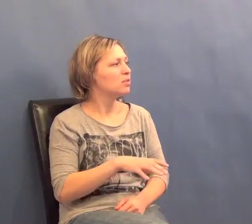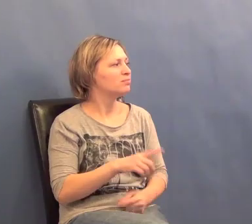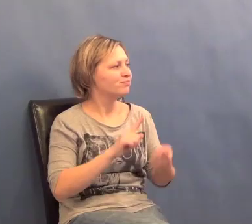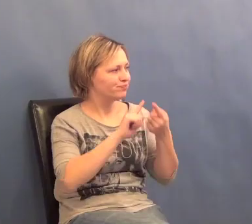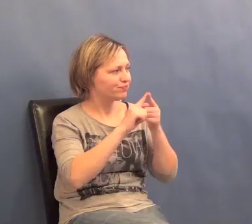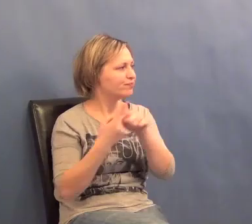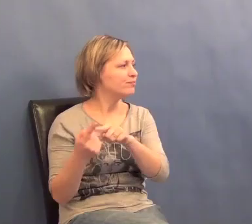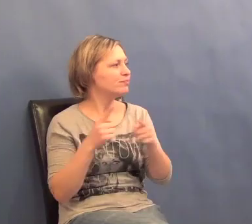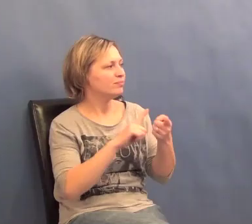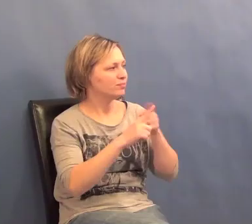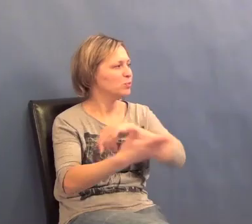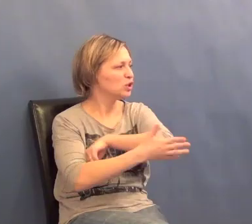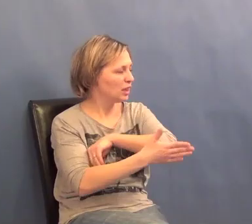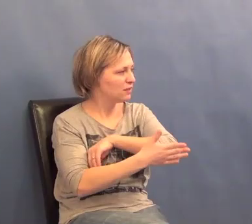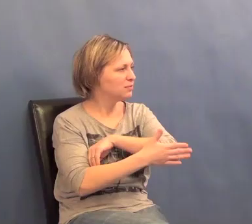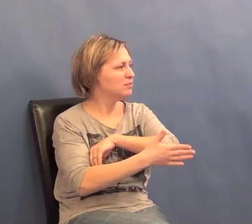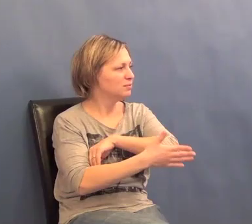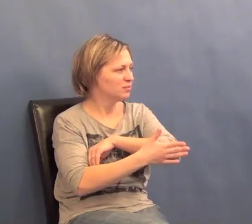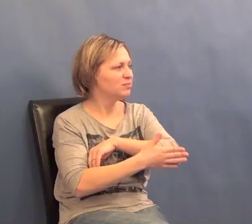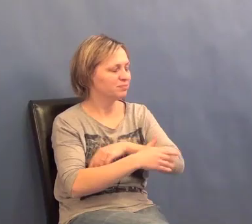Kontekst, taka podstawa.